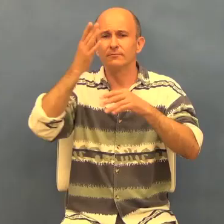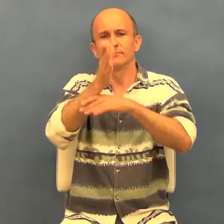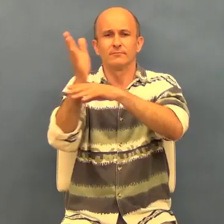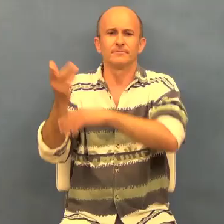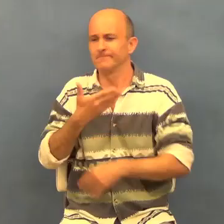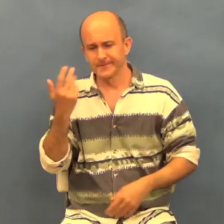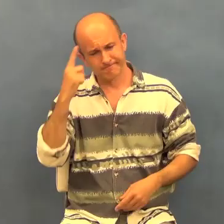Nie ma pracy, więc zastanawia się.